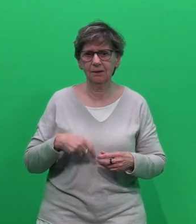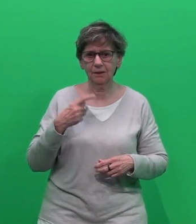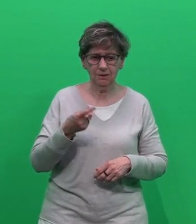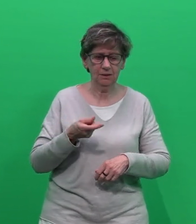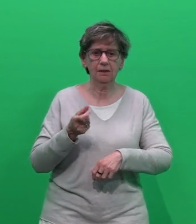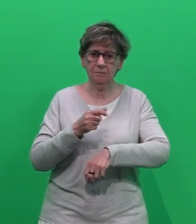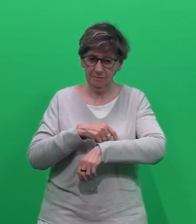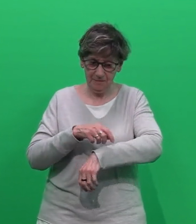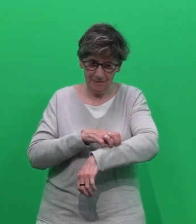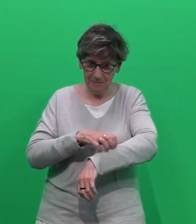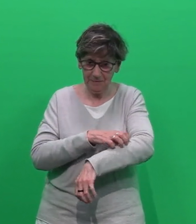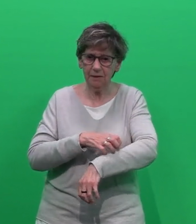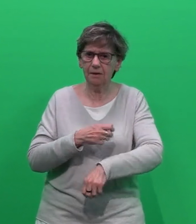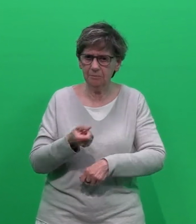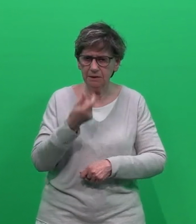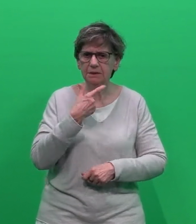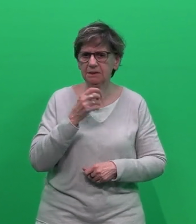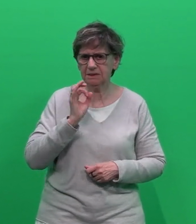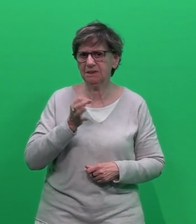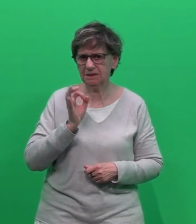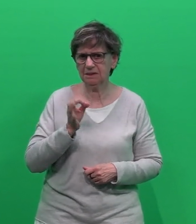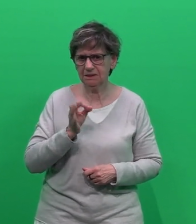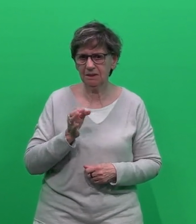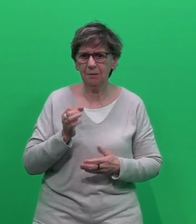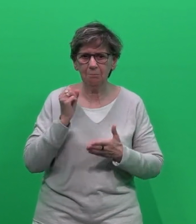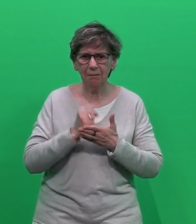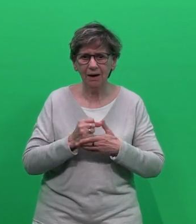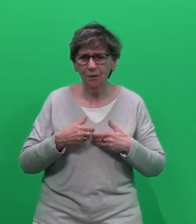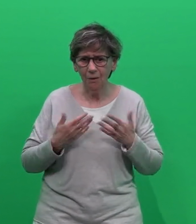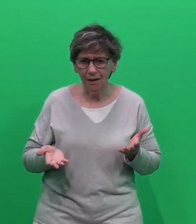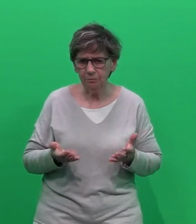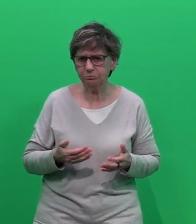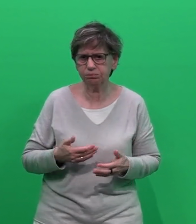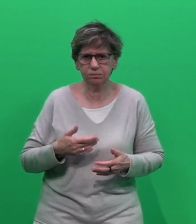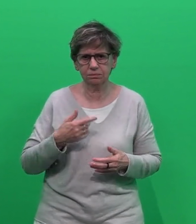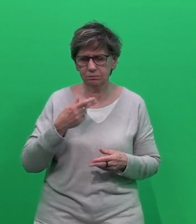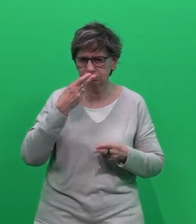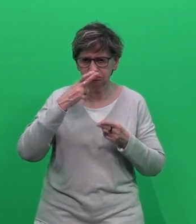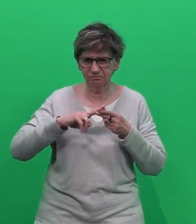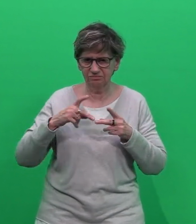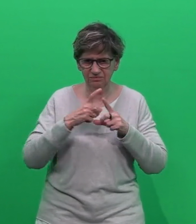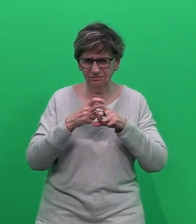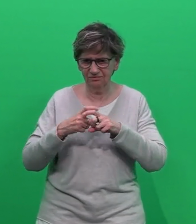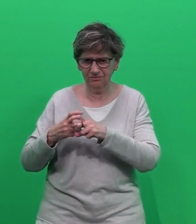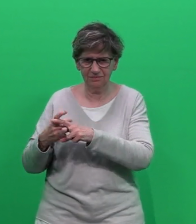Quan em pica el braç, després sí que em prenc una pastilla, però no sé quina marca és, és un nom molt estrany.